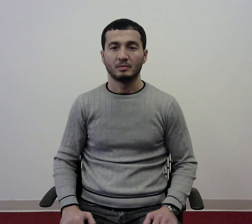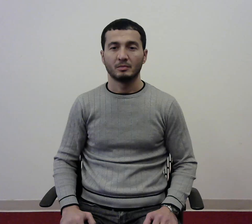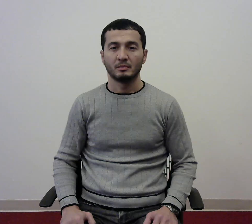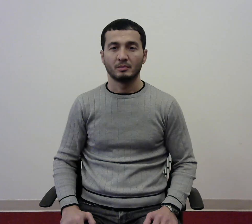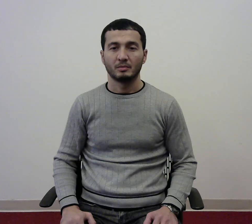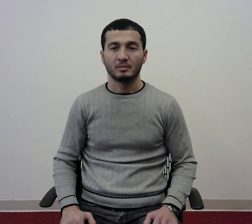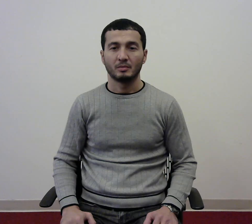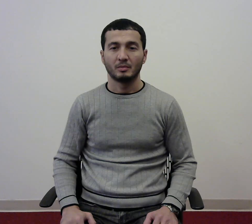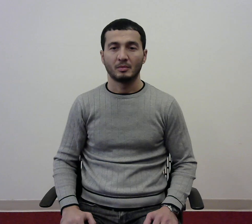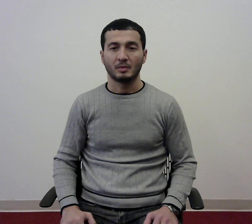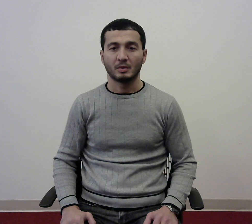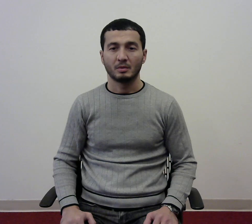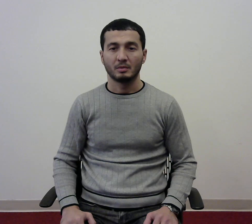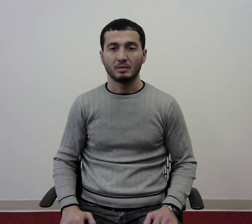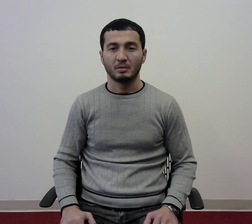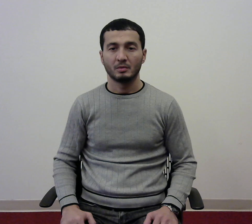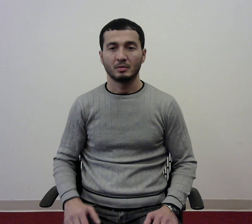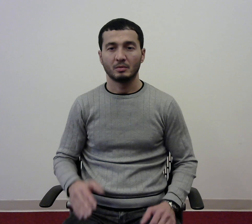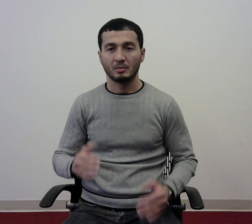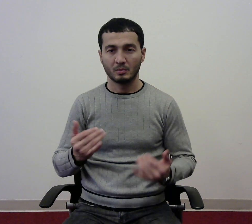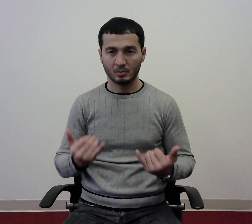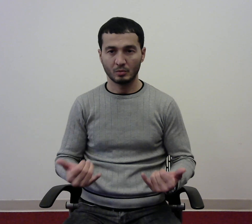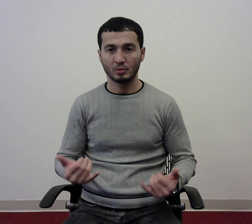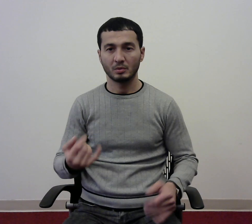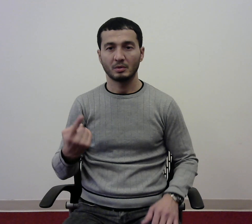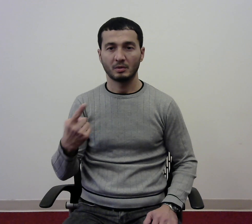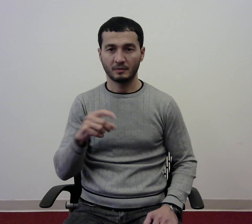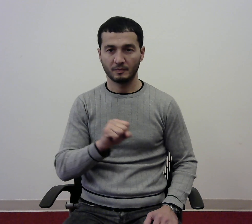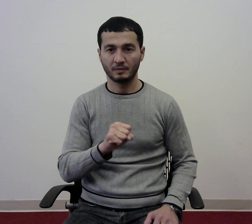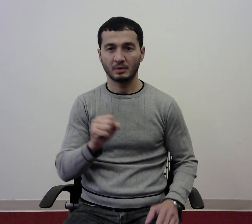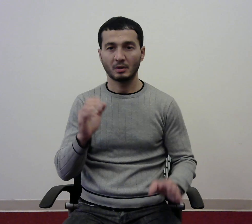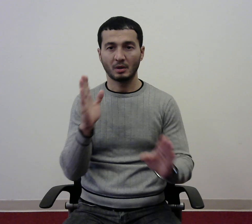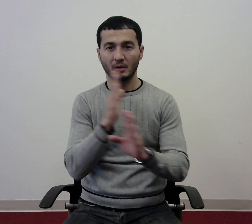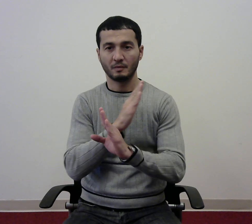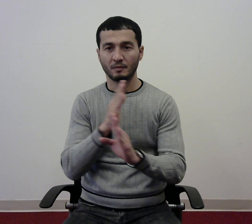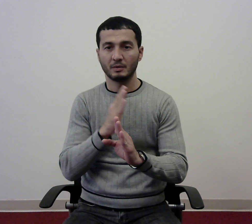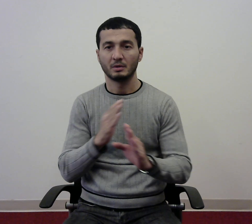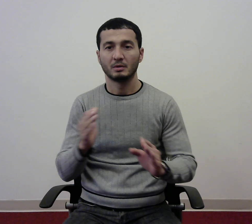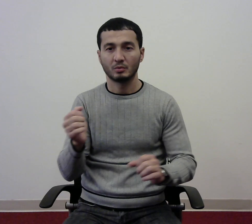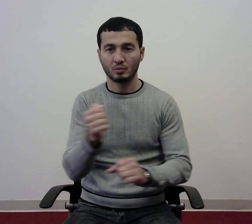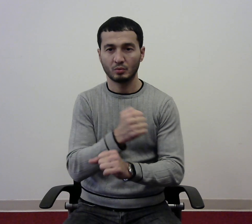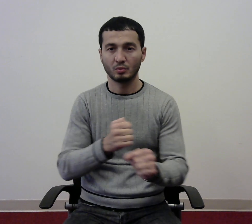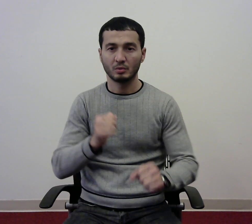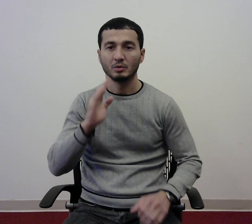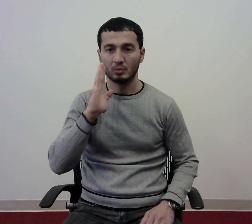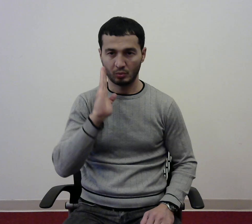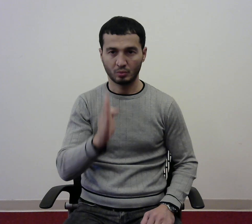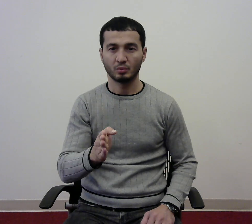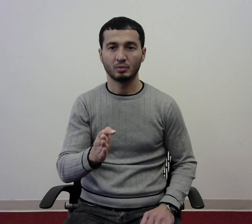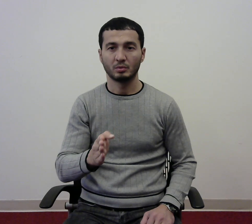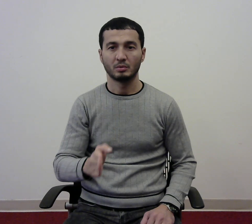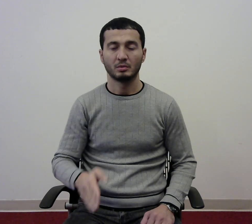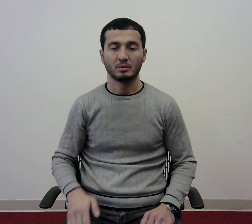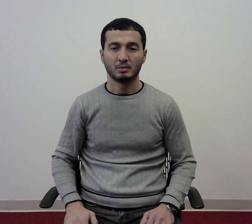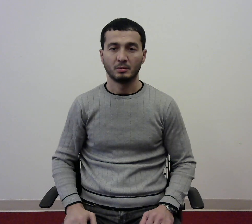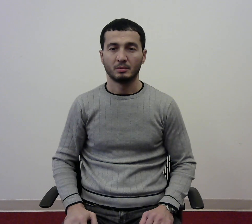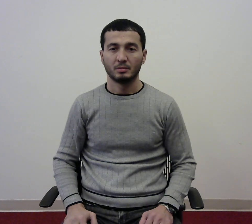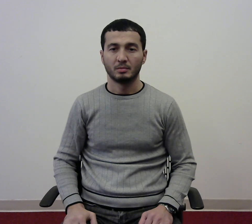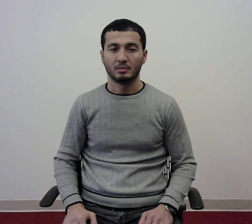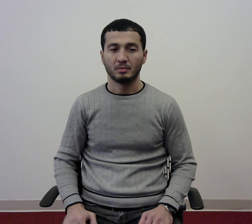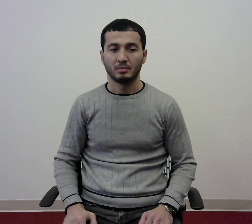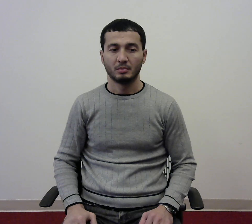Bu həftə hava küləkli olacaq